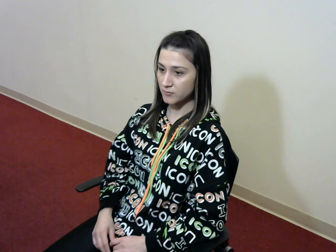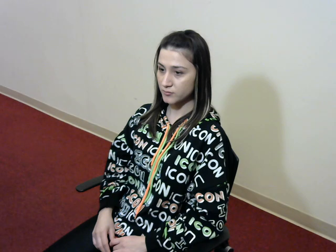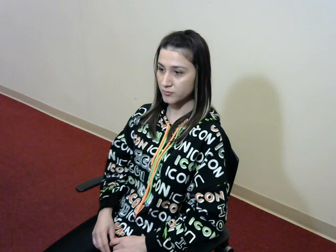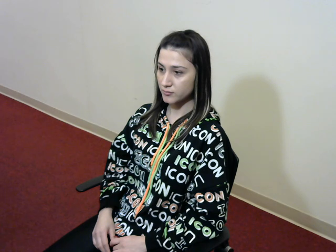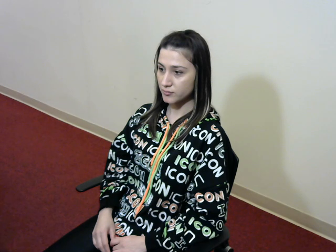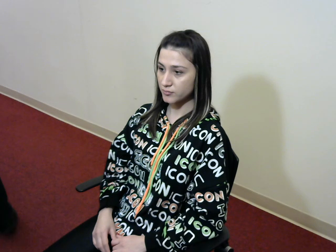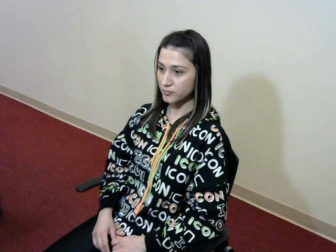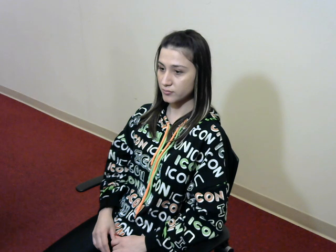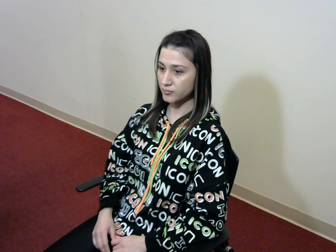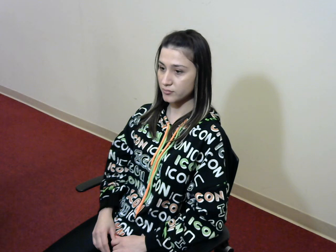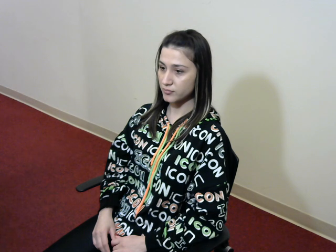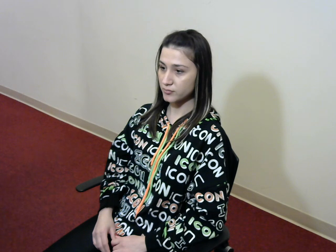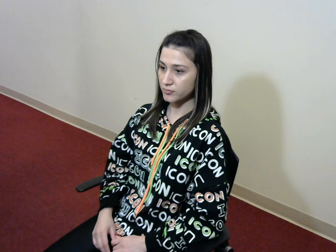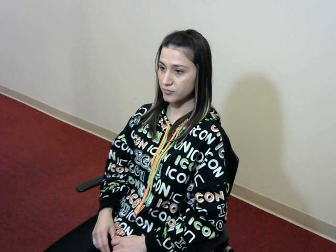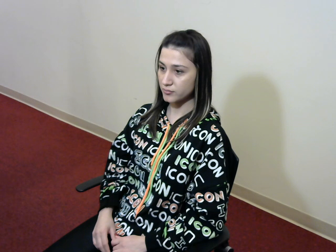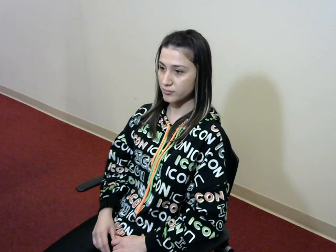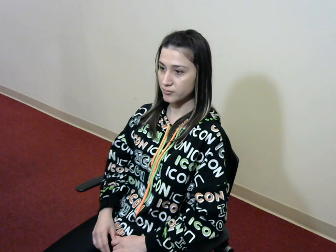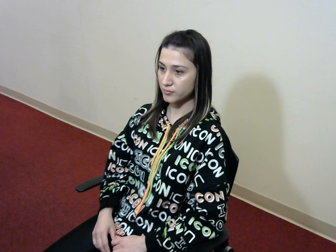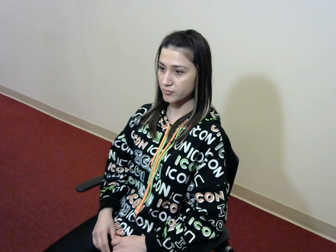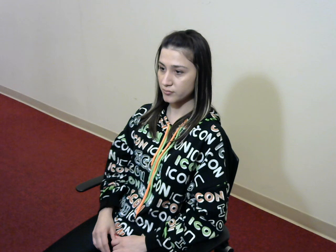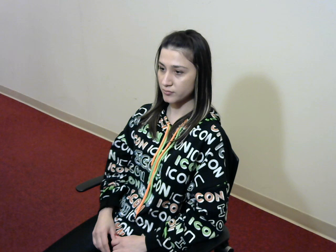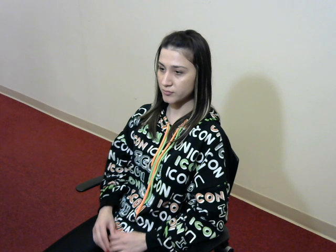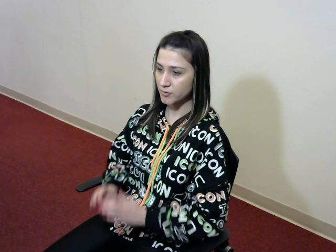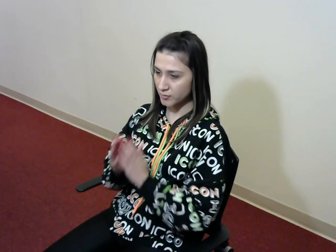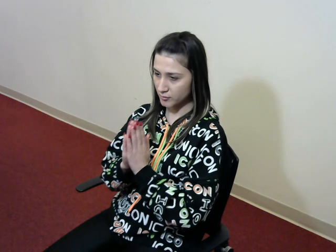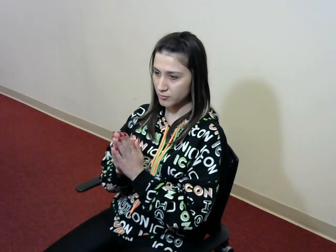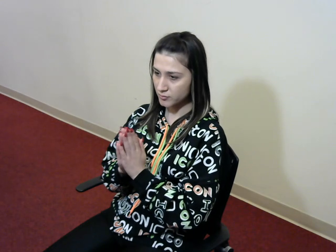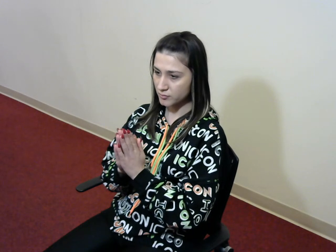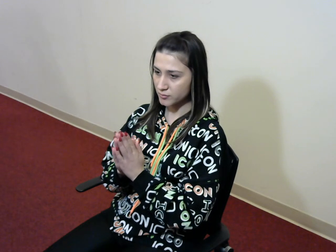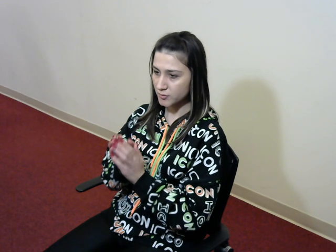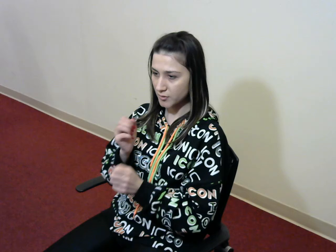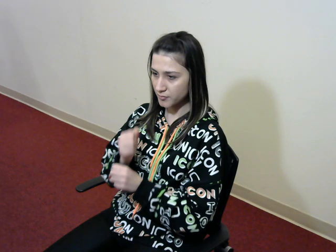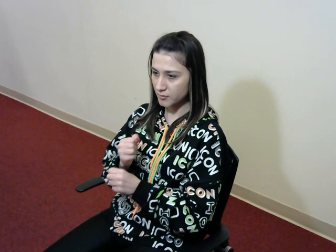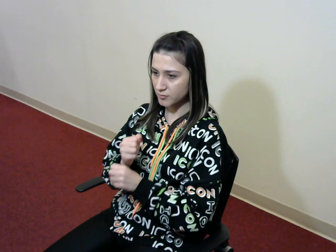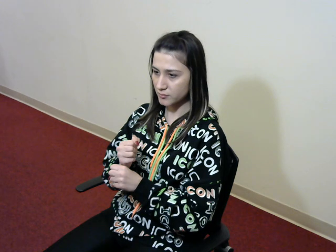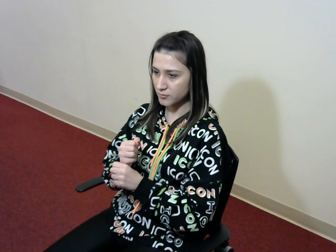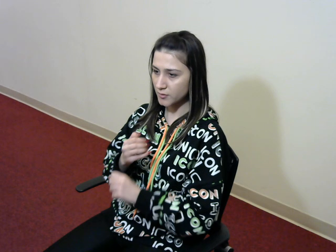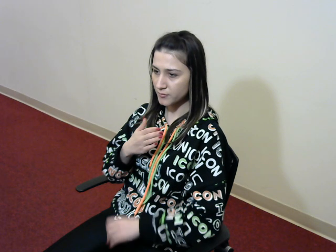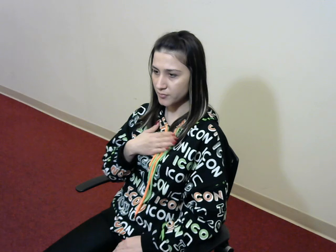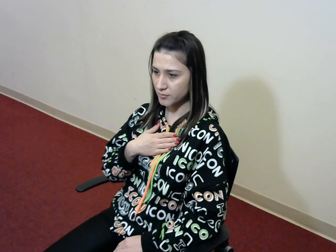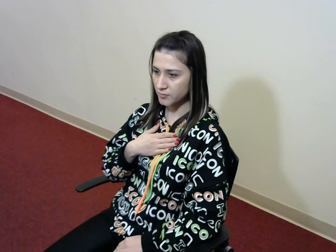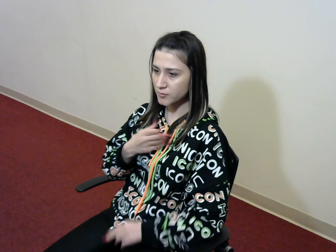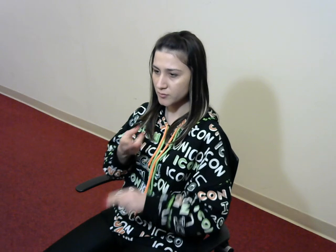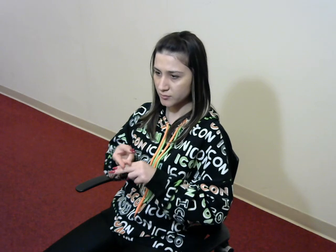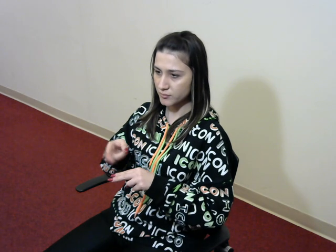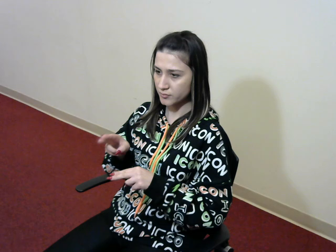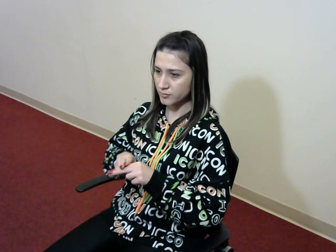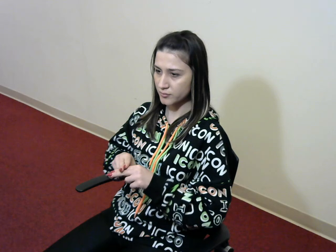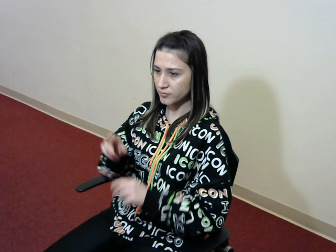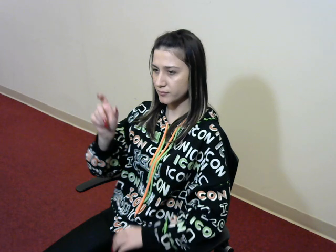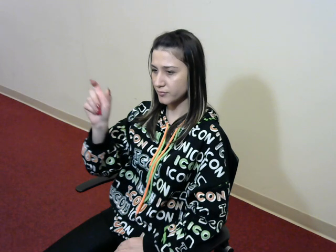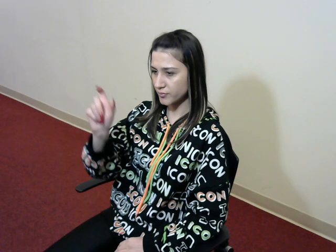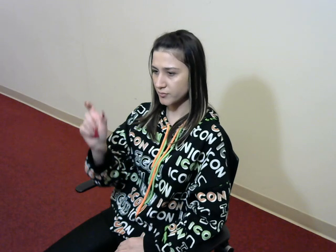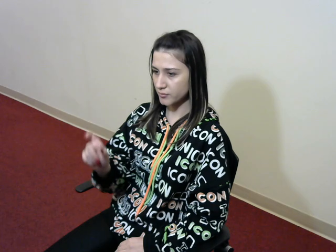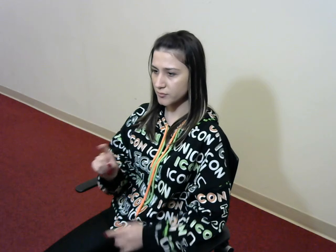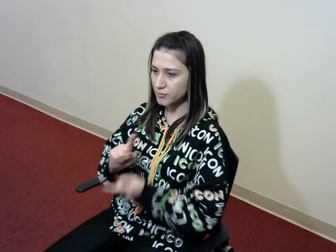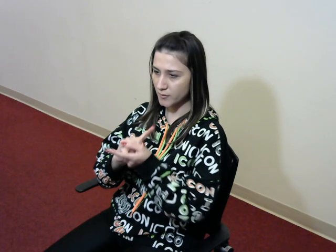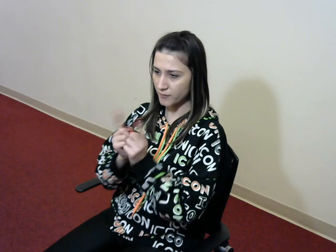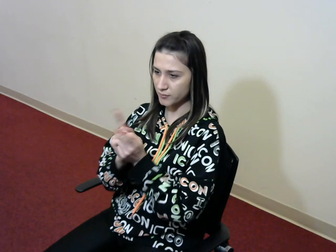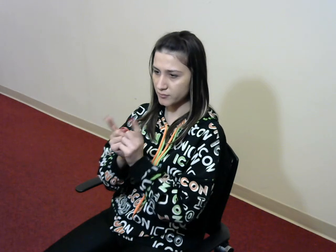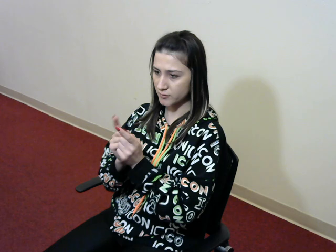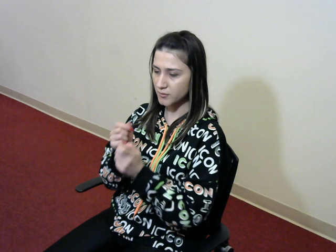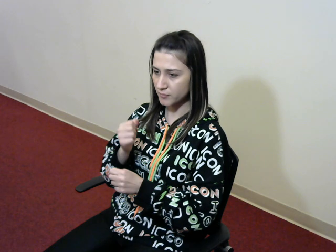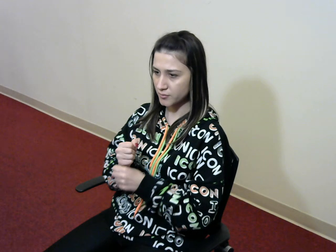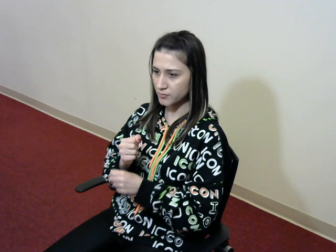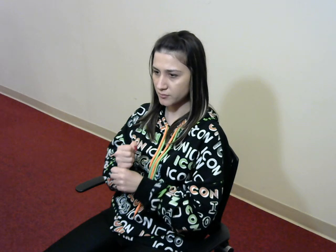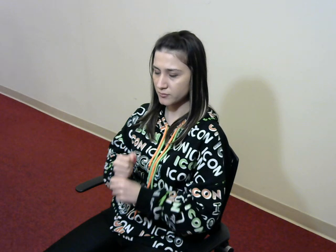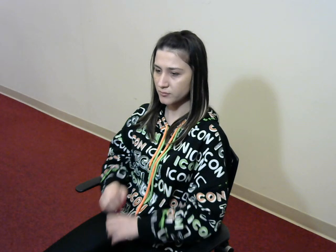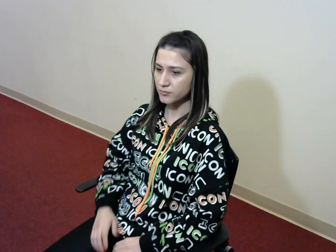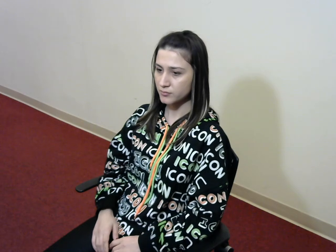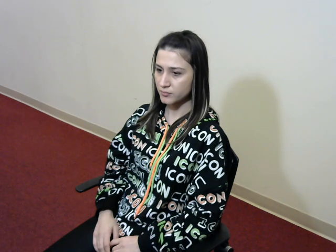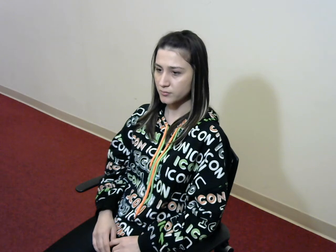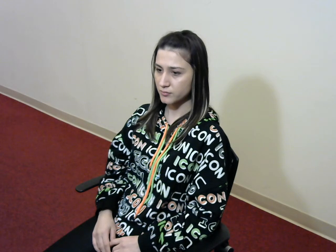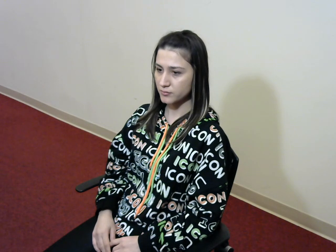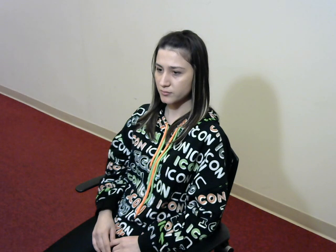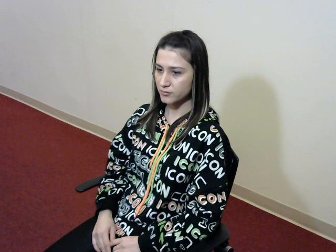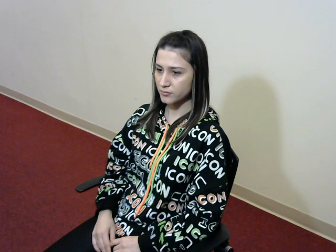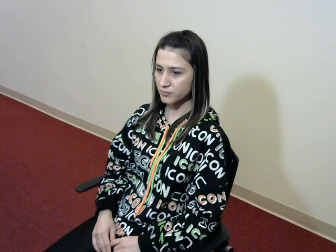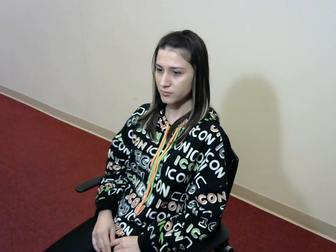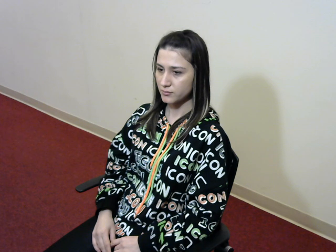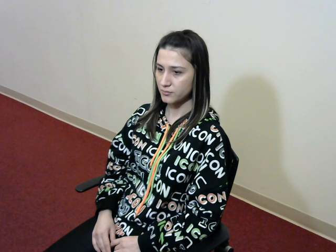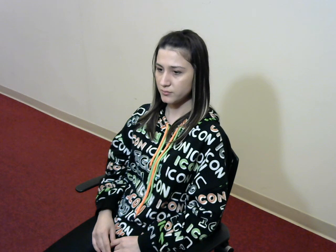Xahiş edirəm, mənə bu şeiri tərcümə edin